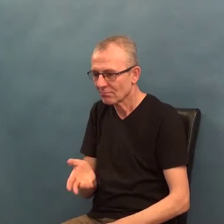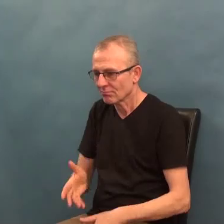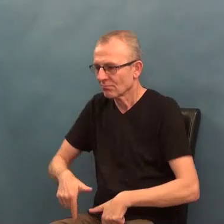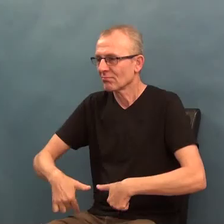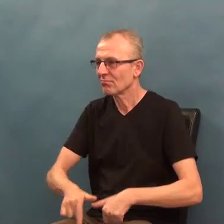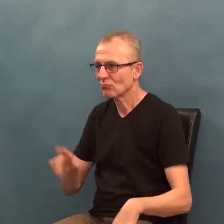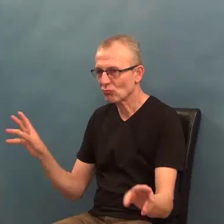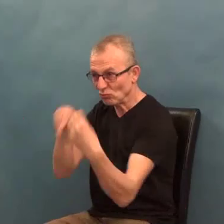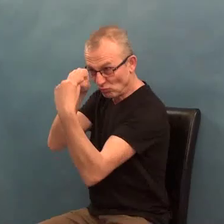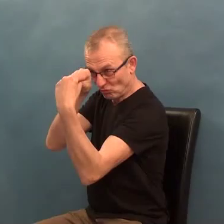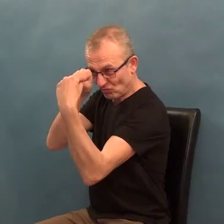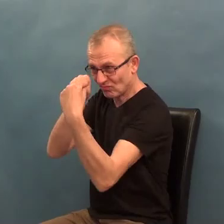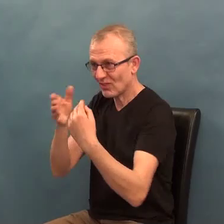Kot podchodzi i stykają się pyszczkami. Patrzą na siebie.